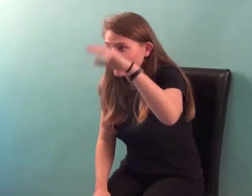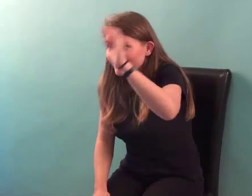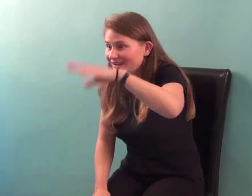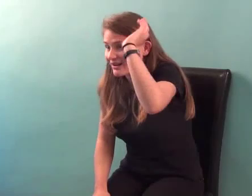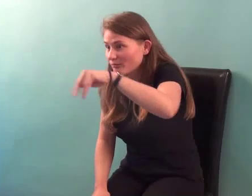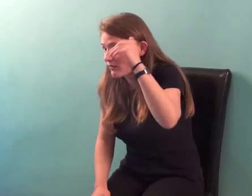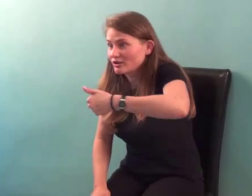Można przez cały dzień migać.